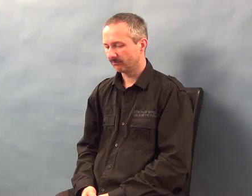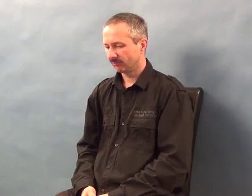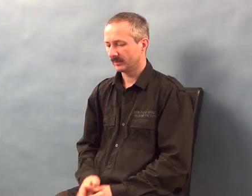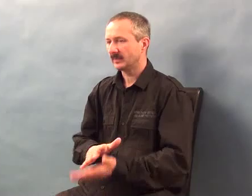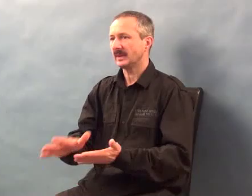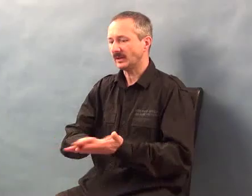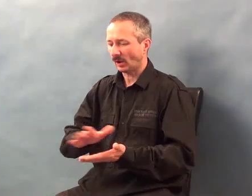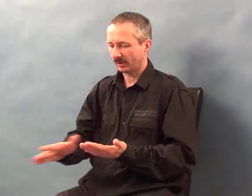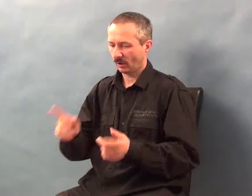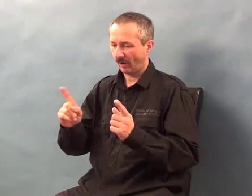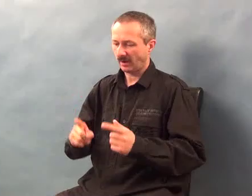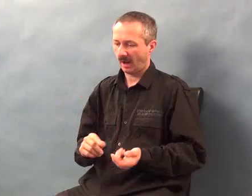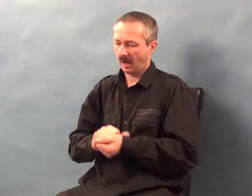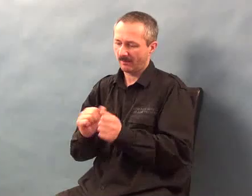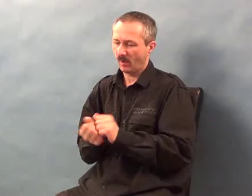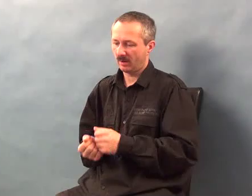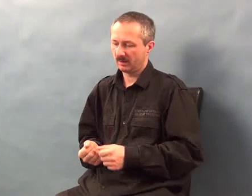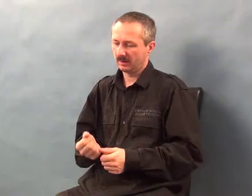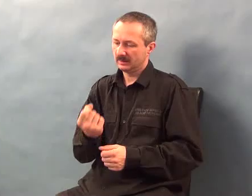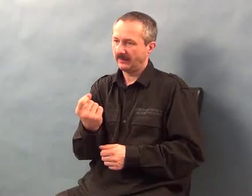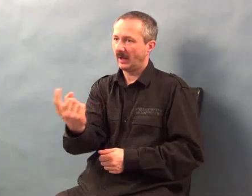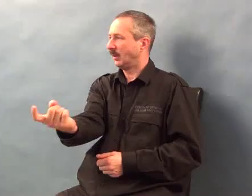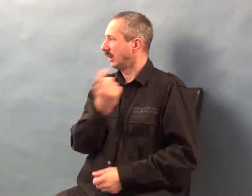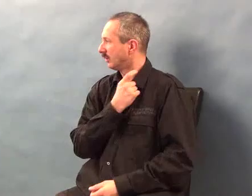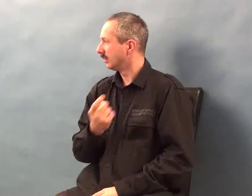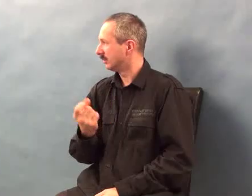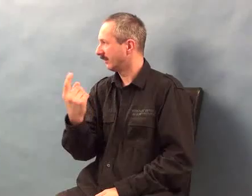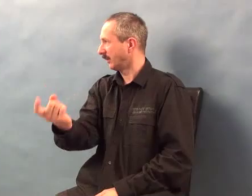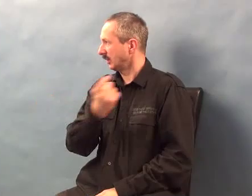Ostrzeżenie, że jest brudno. Albo ktoś przyjdzie i sprzeciwi się?